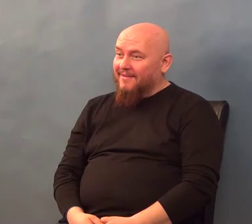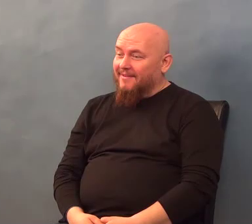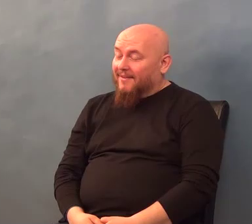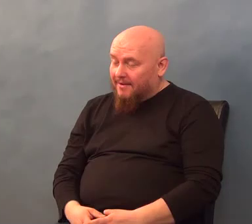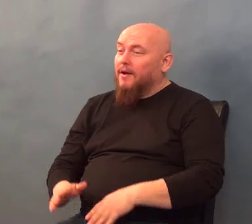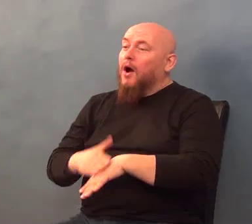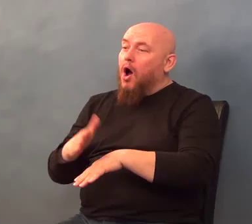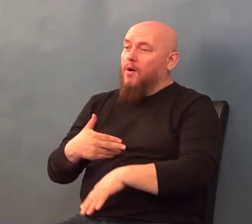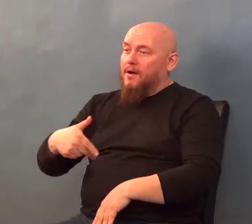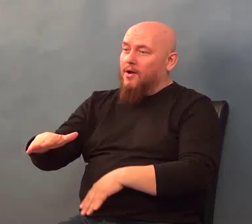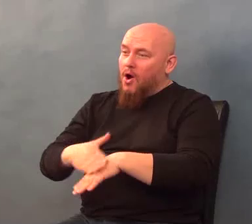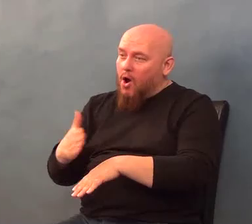Na golasa iść.